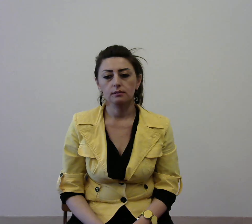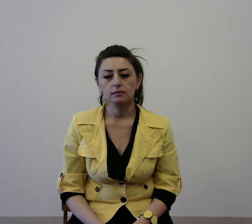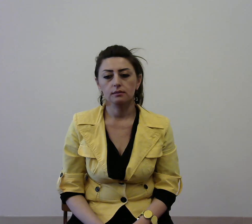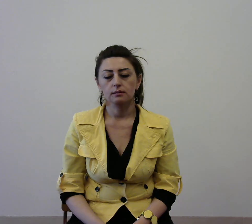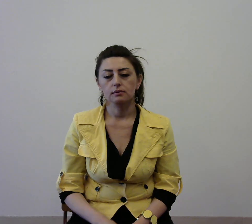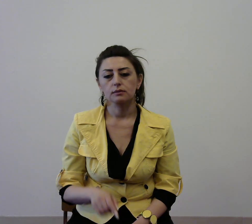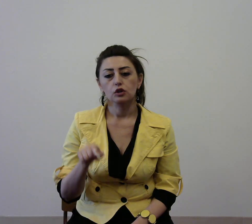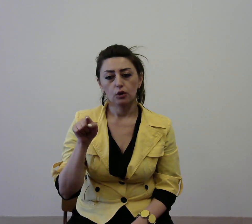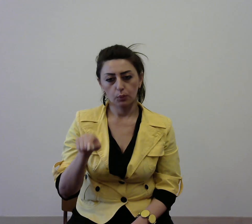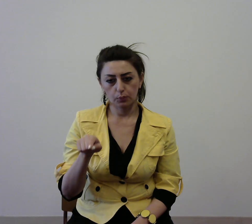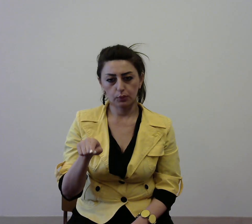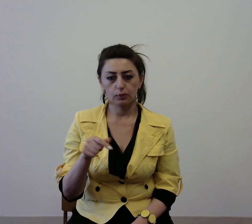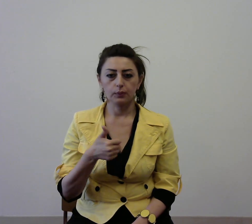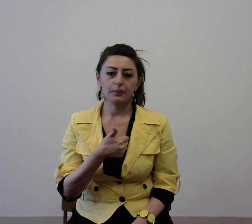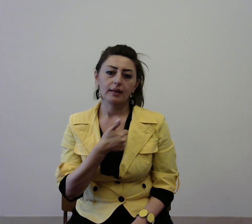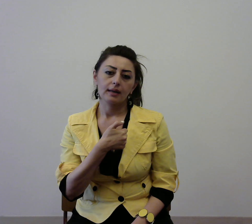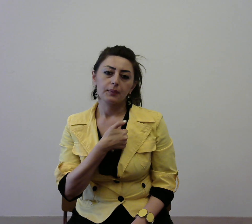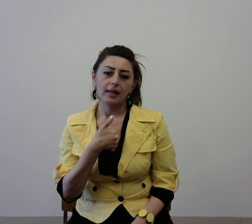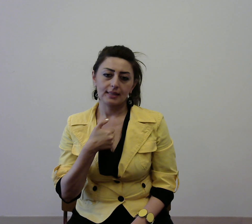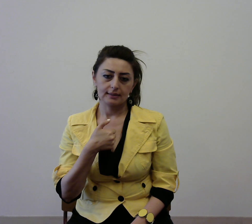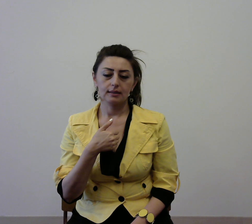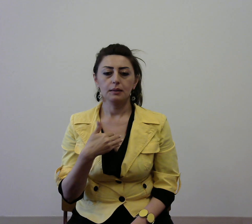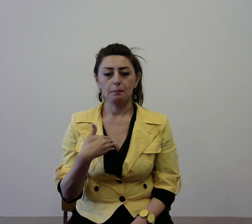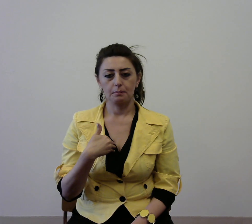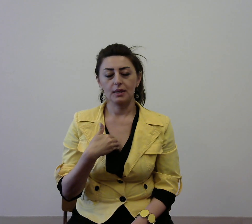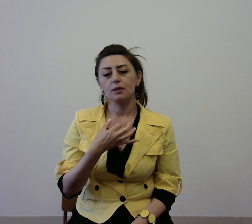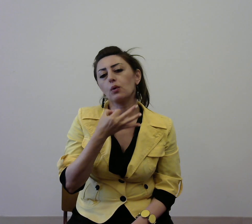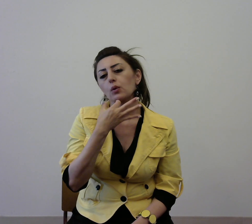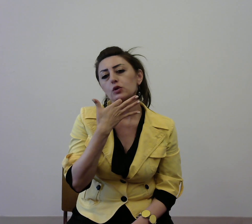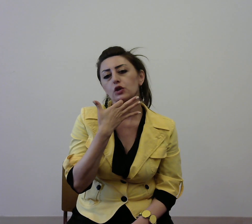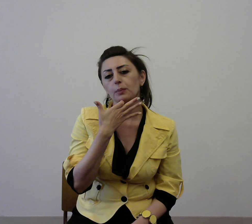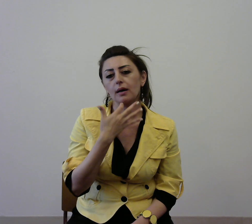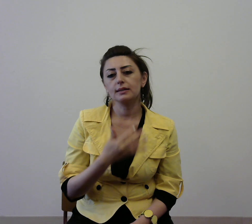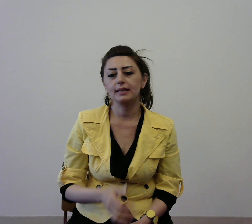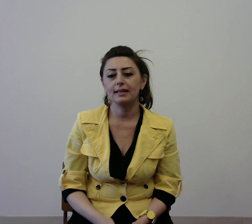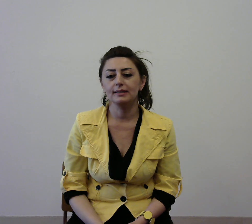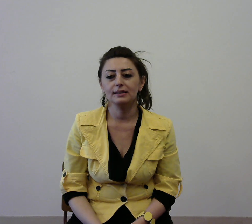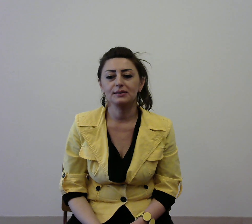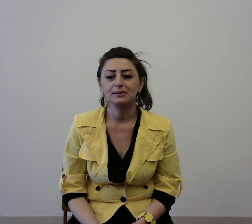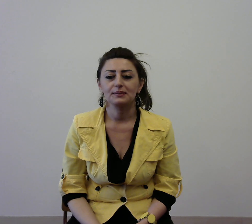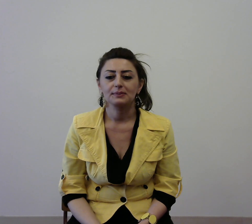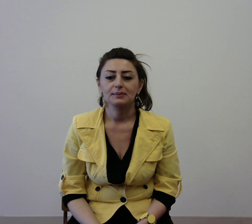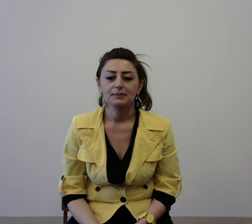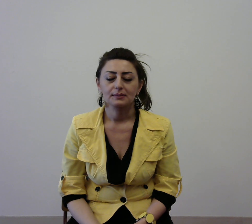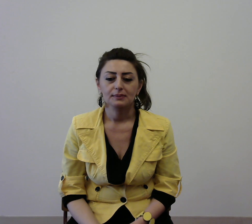Bu ətir mənim xoşuma gəlir